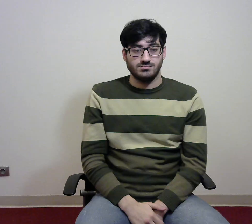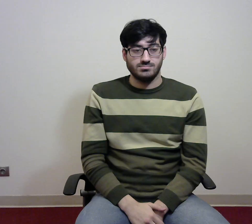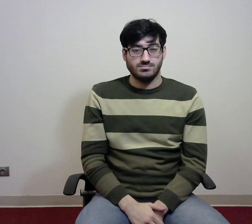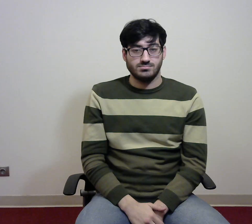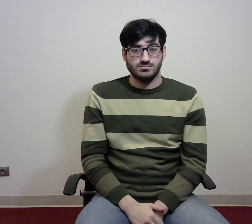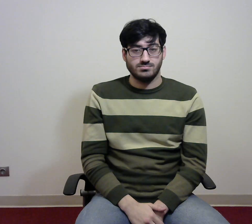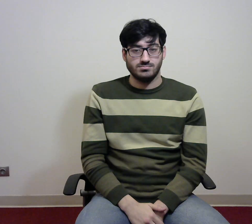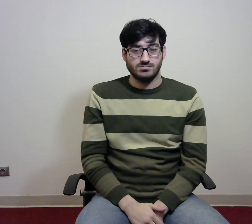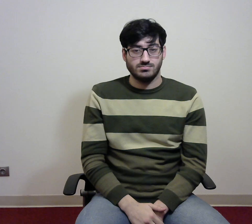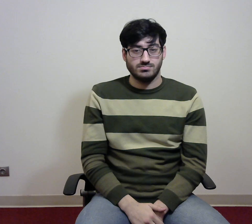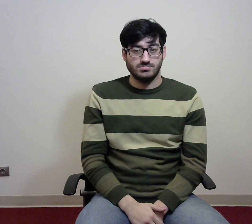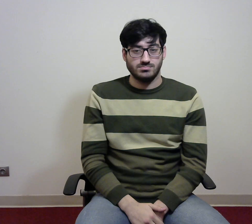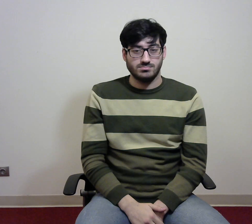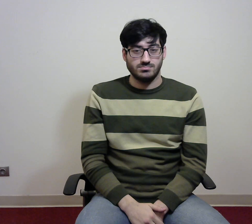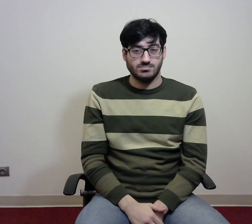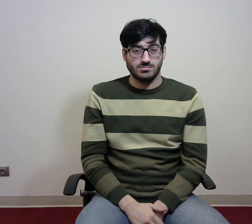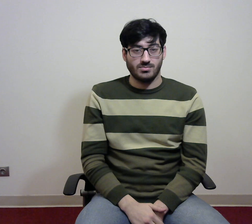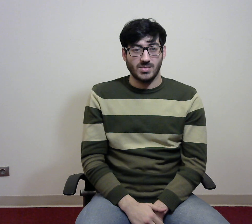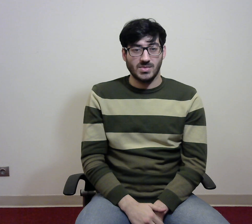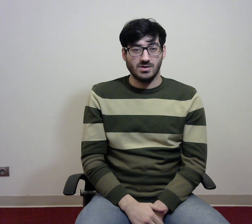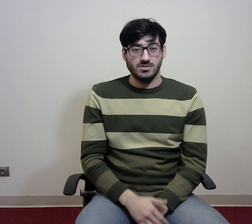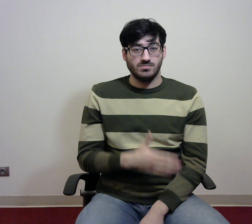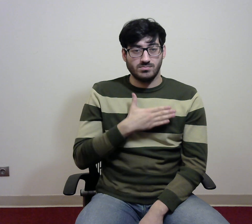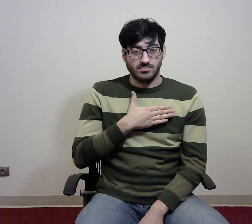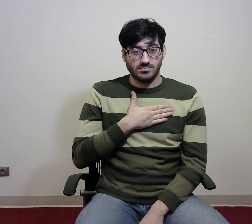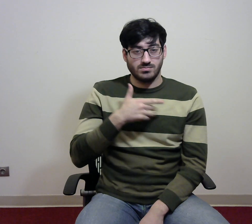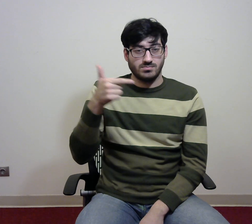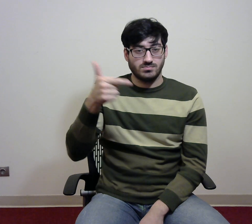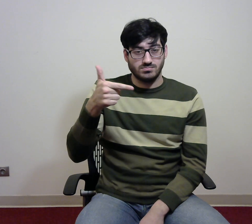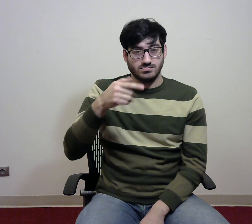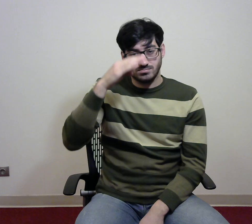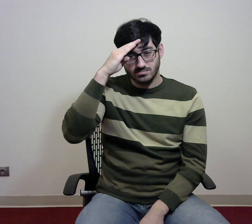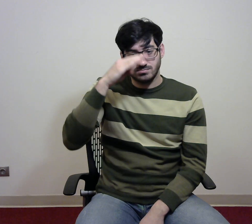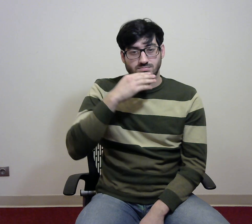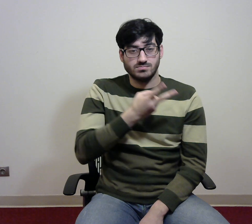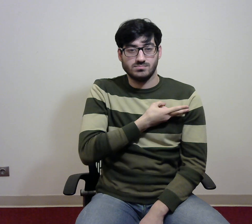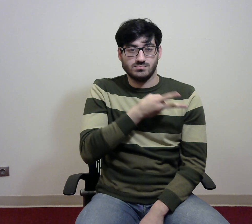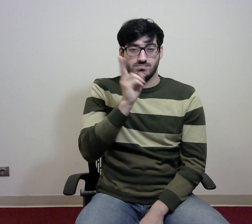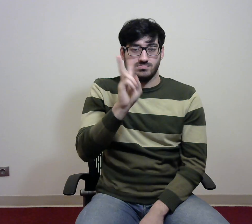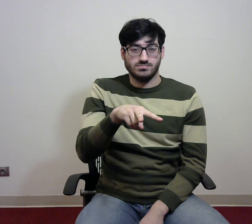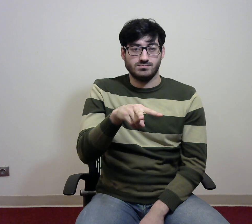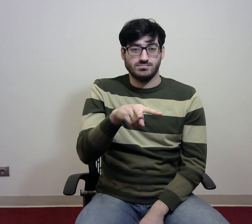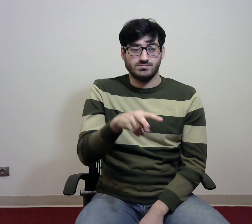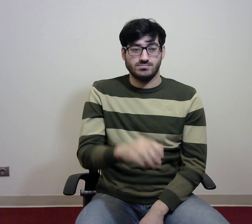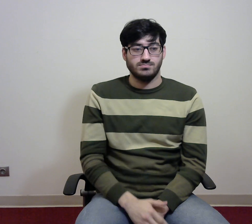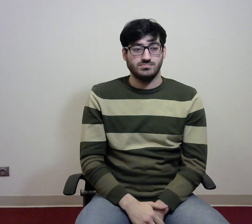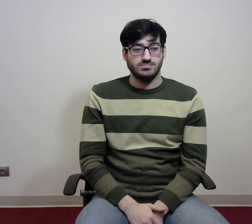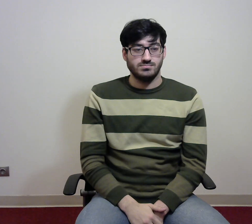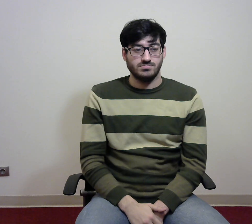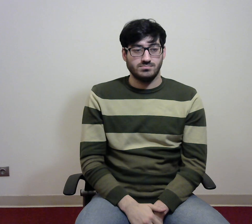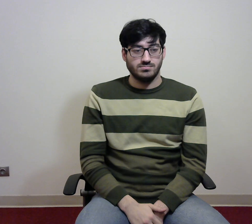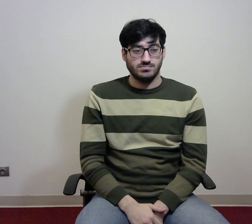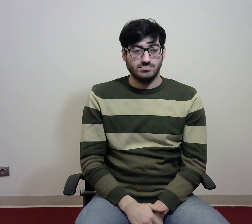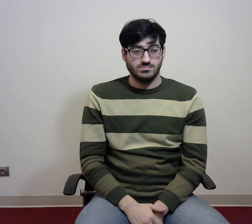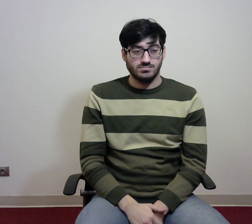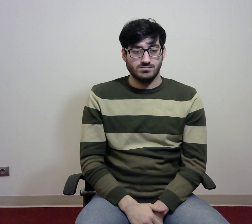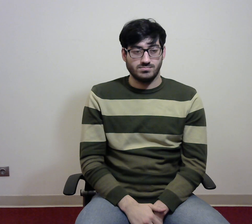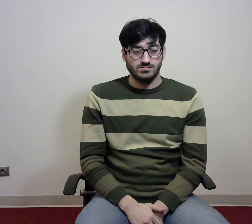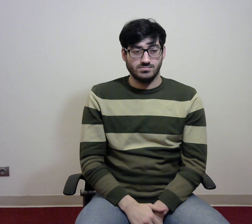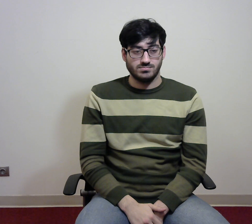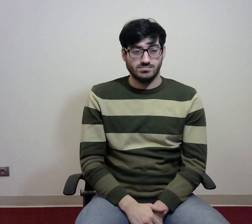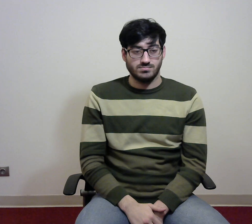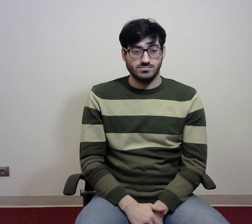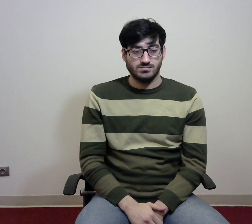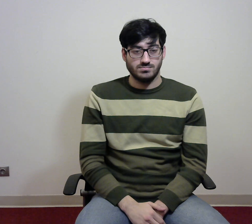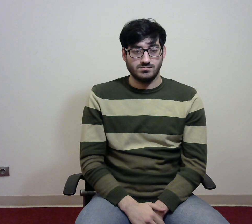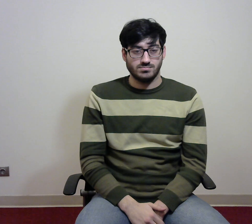Mənim qayınatam rəhmətə gedib